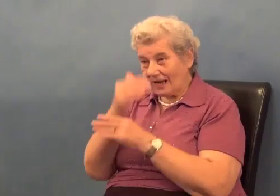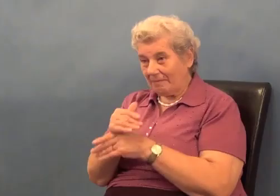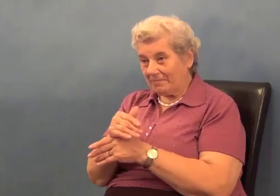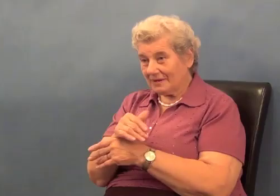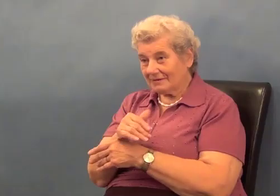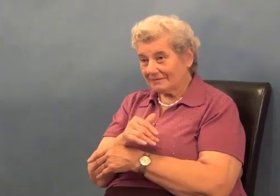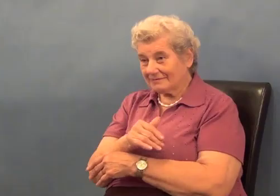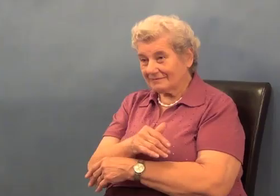Wieczorem.